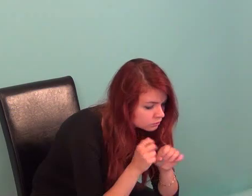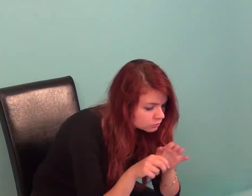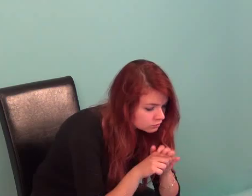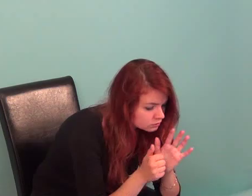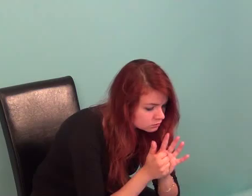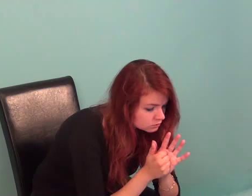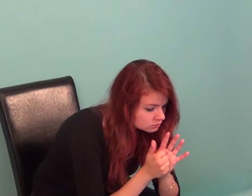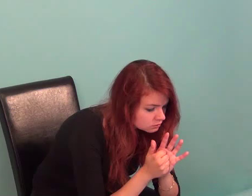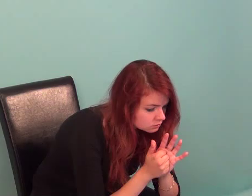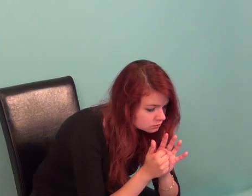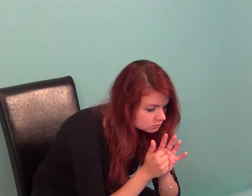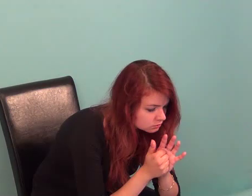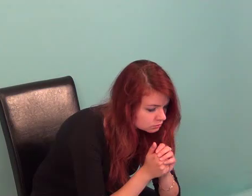Do szesnastej.